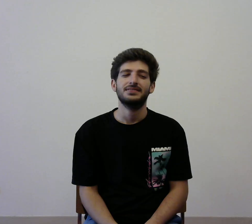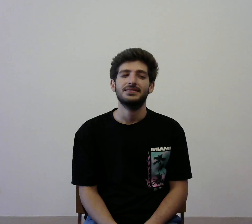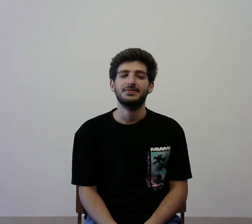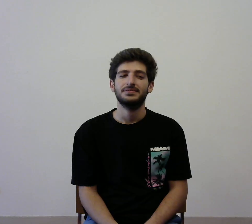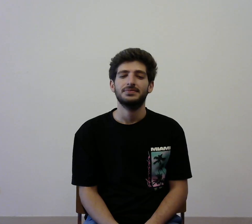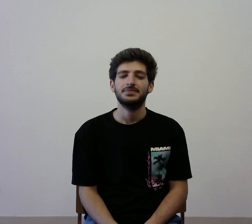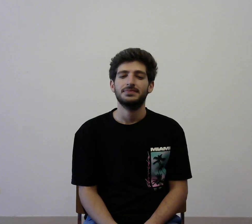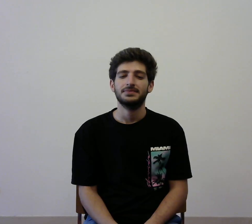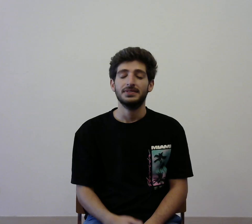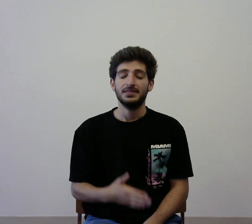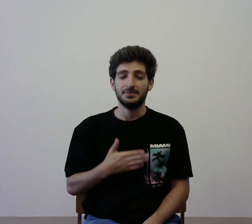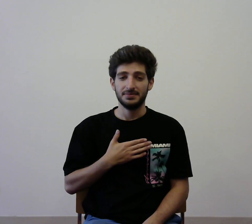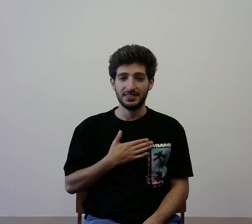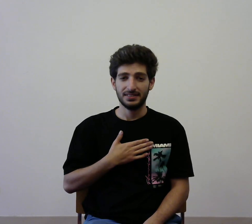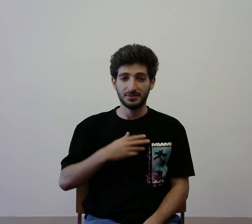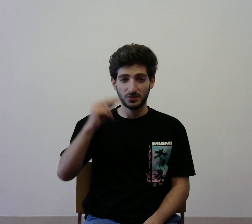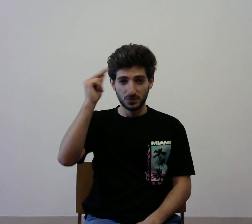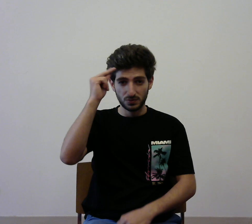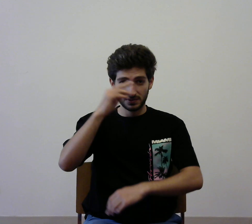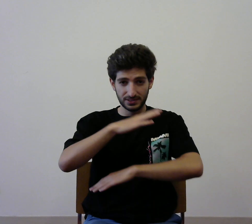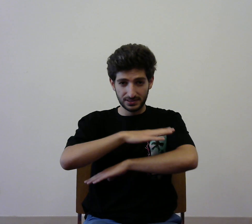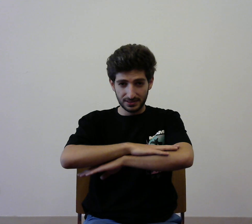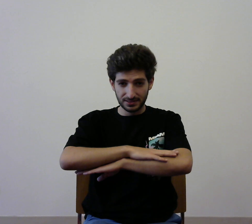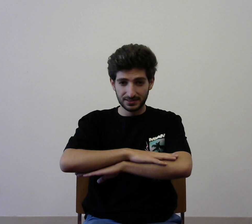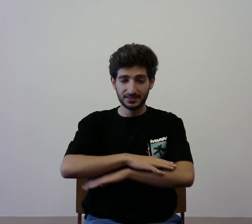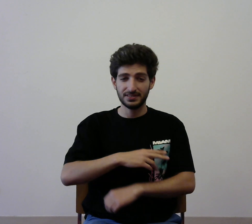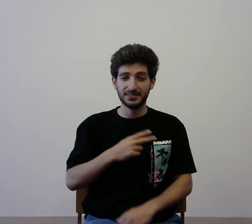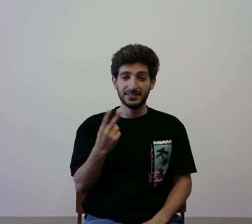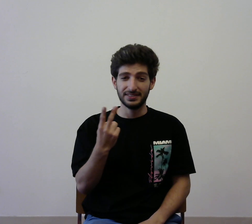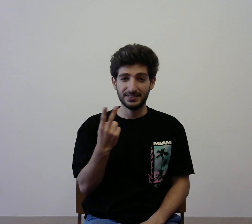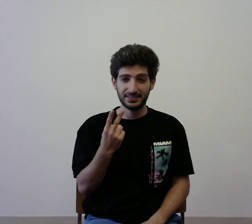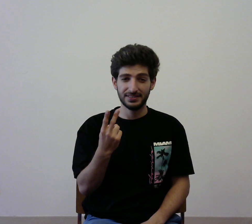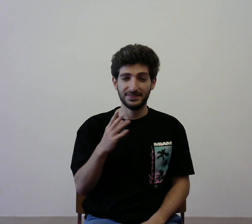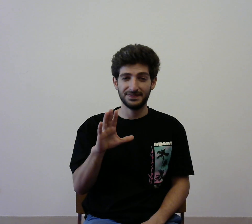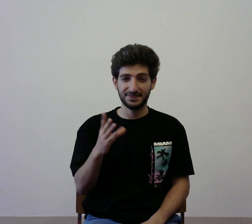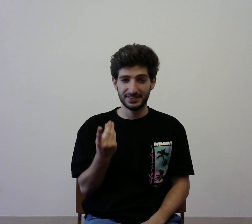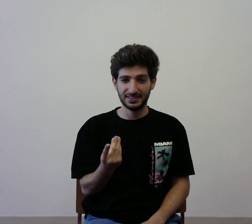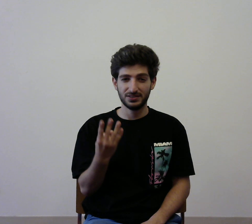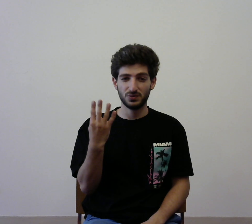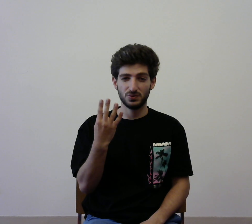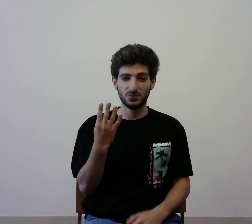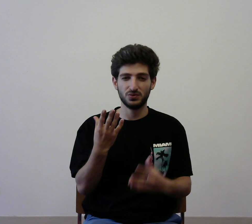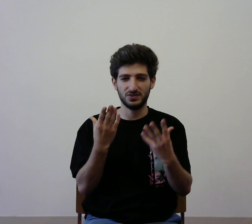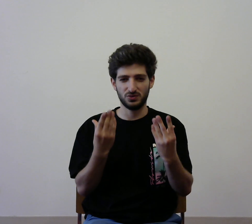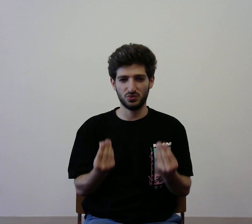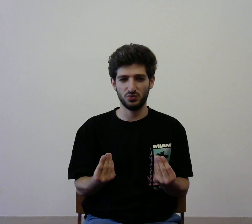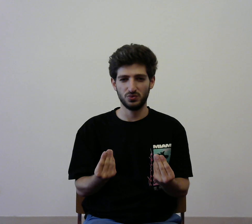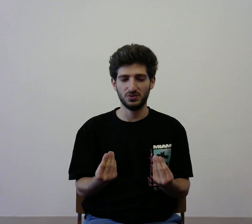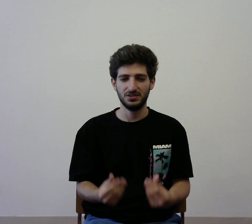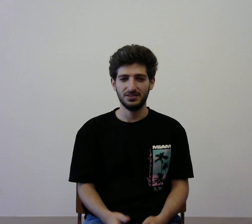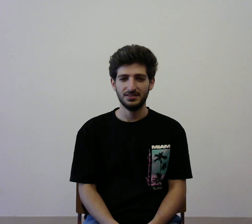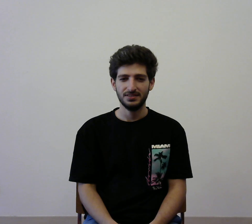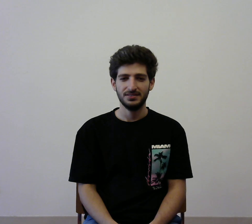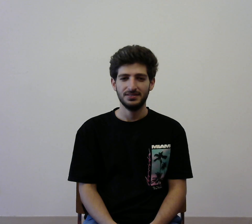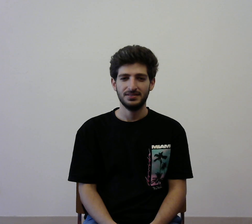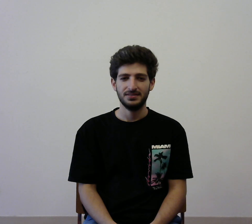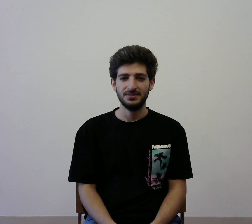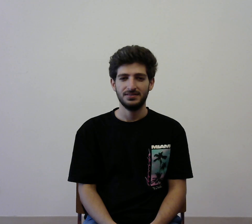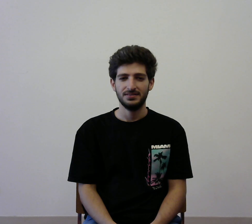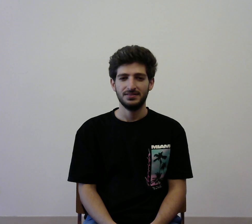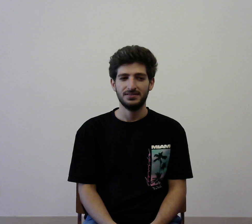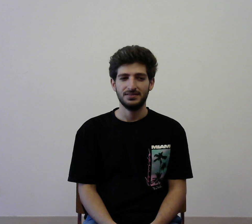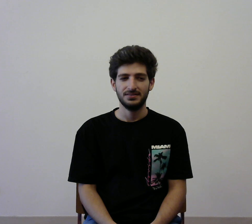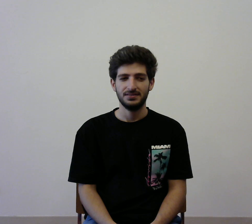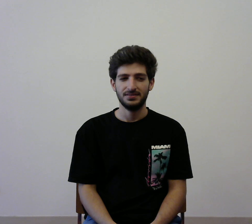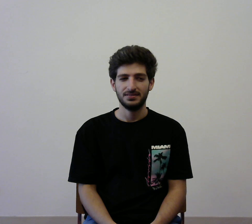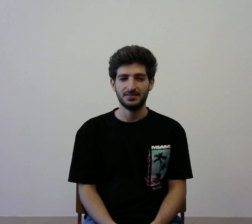Mənim dərslərim 2-ci və 4-cü günlərdir